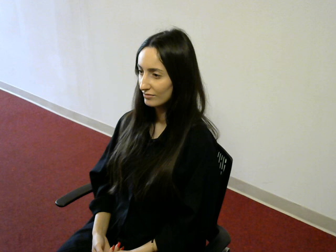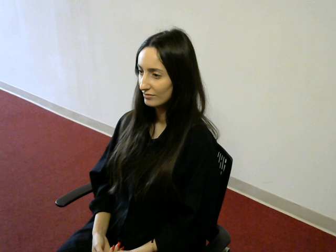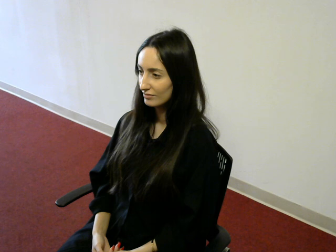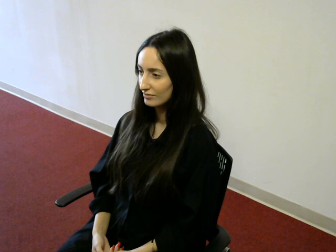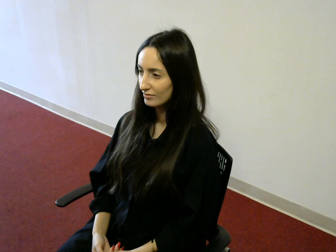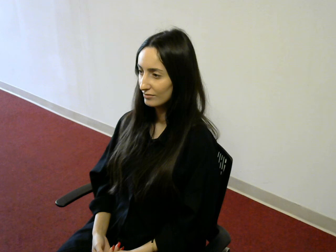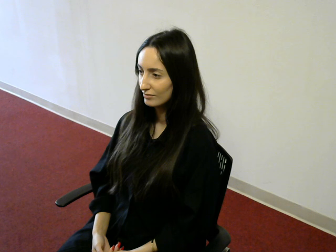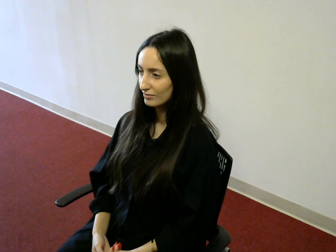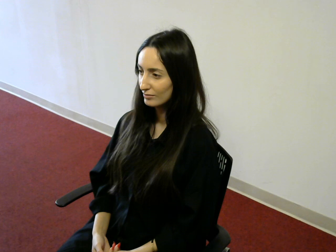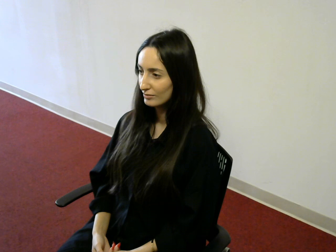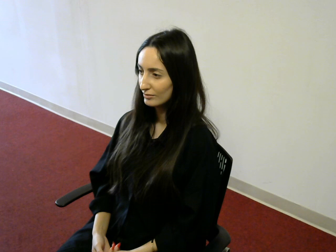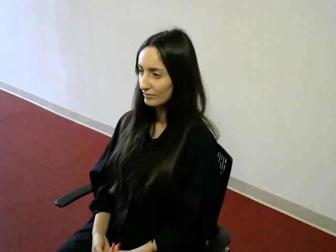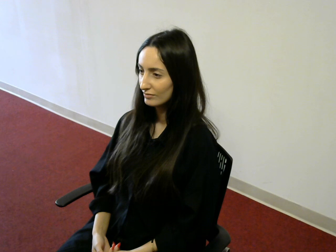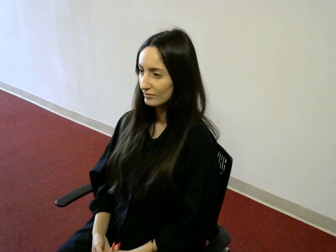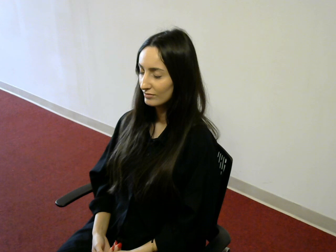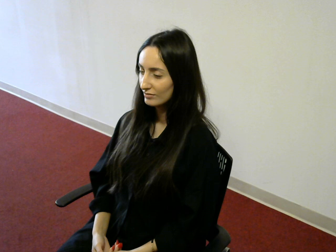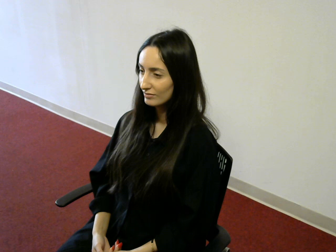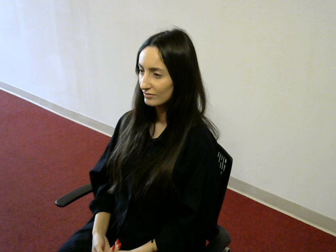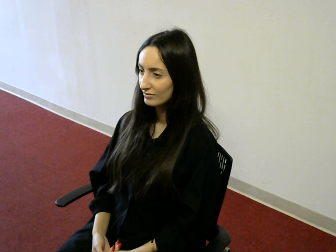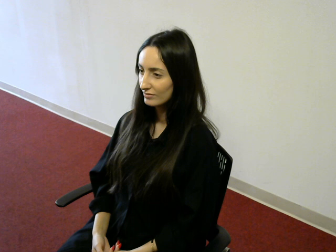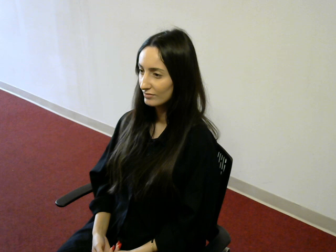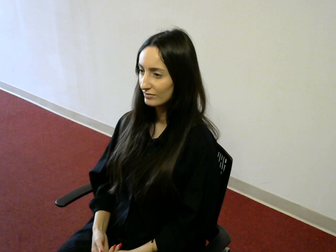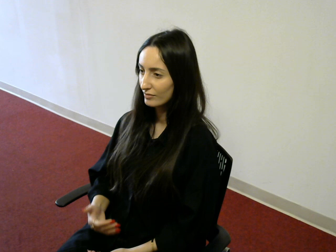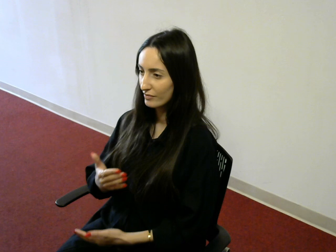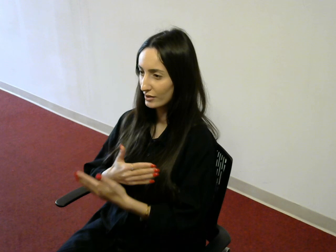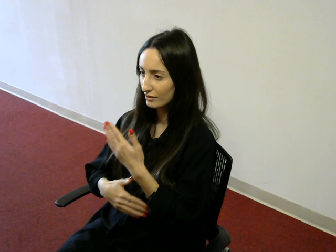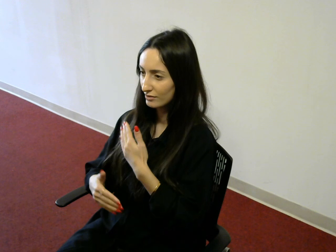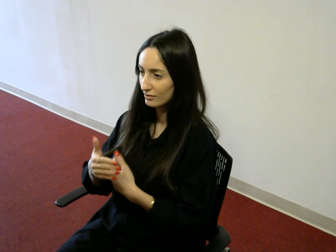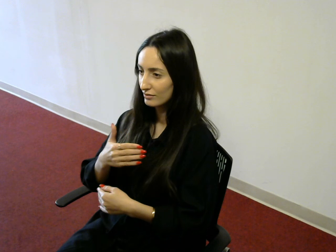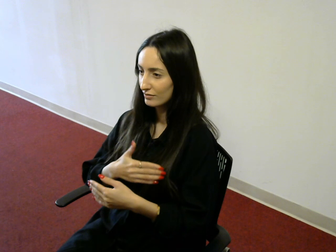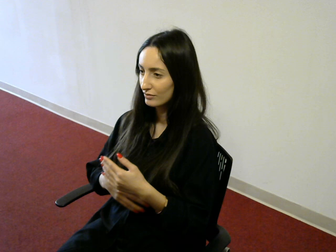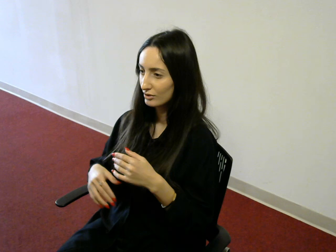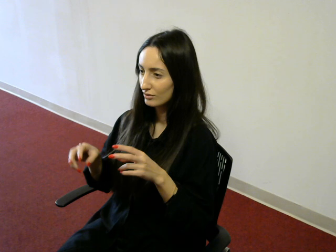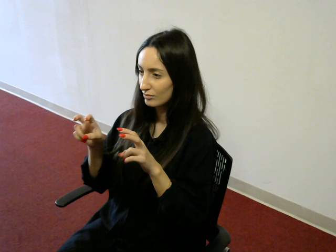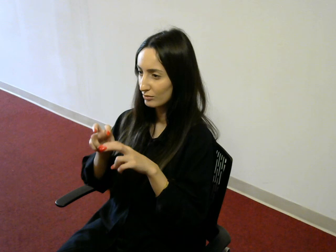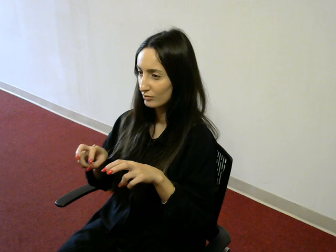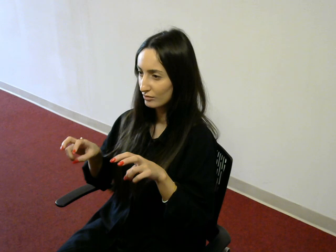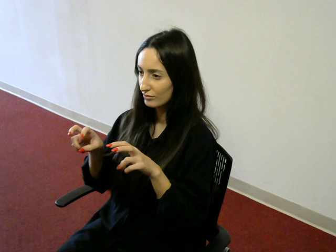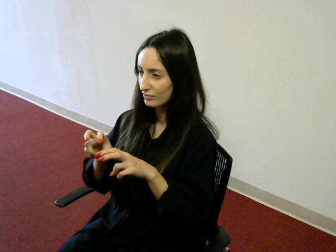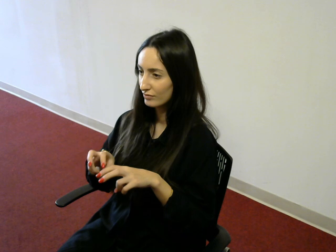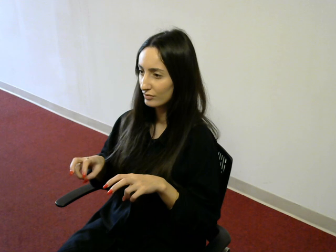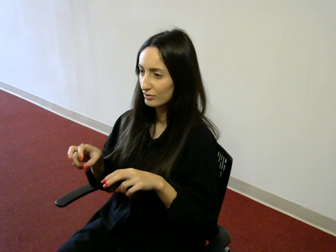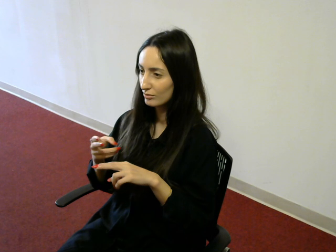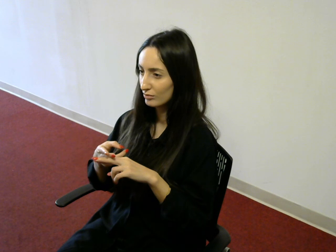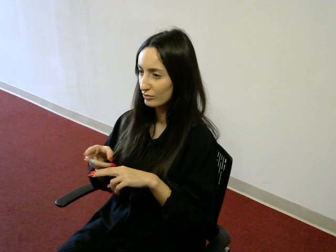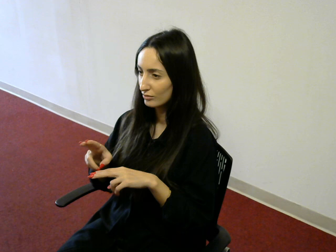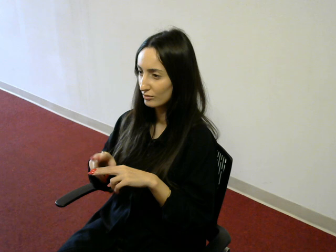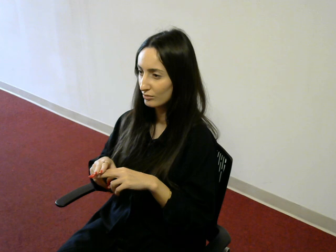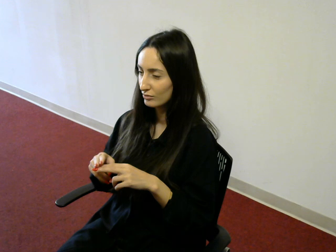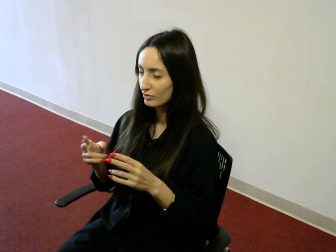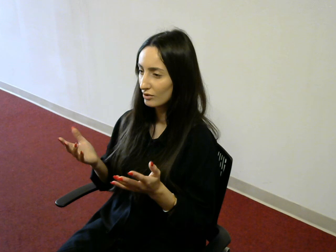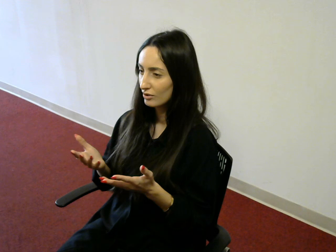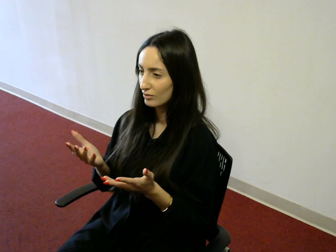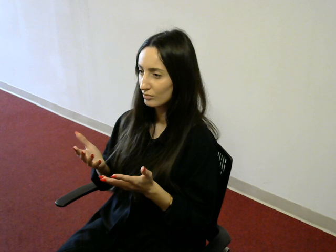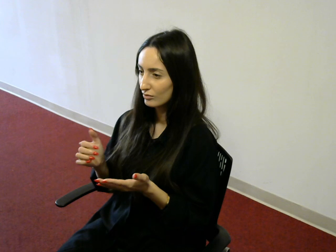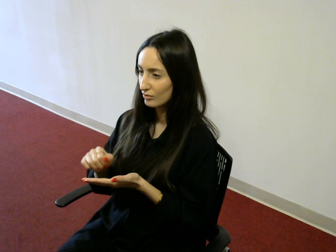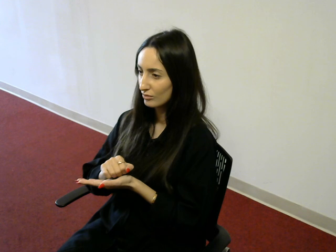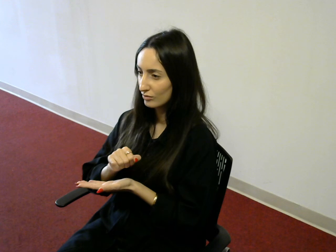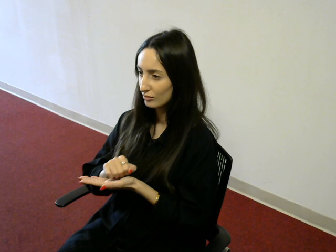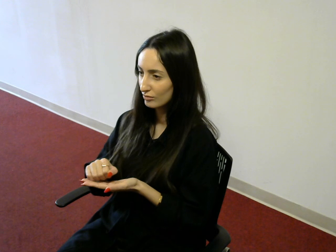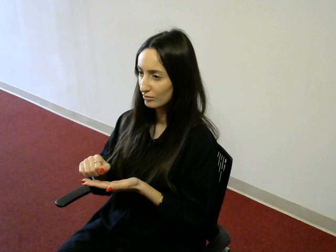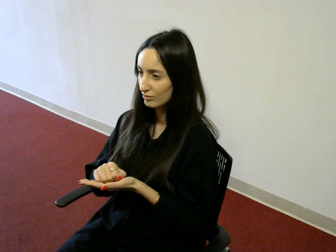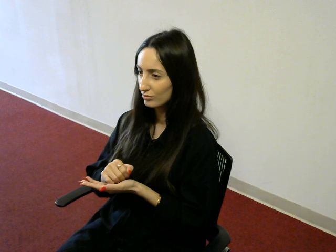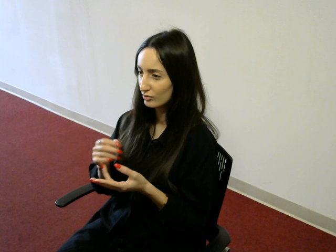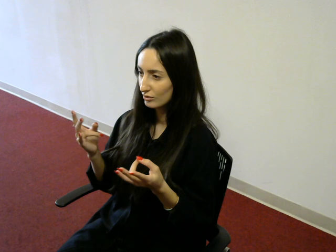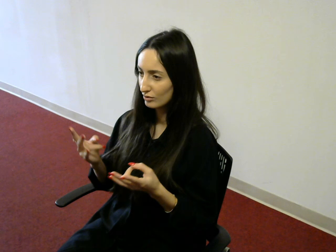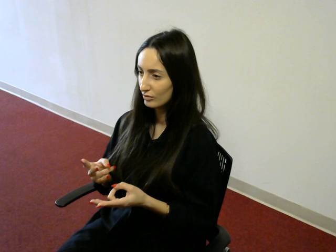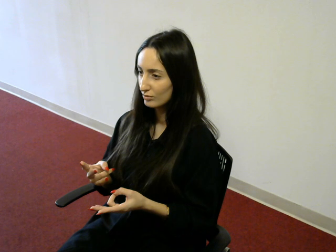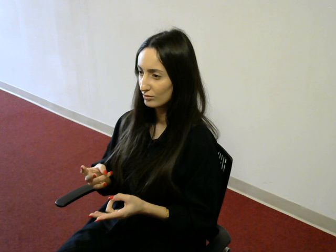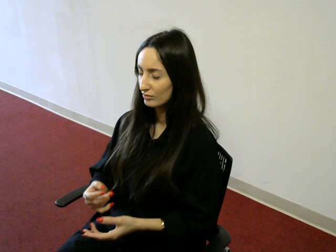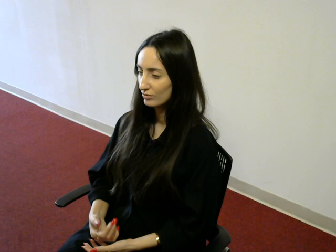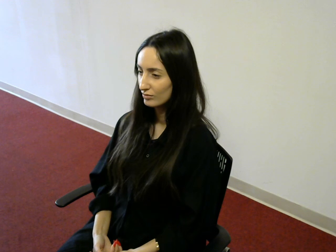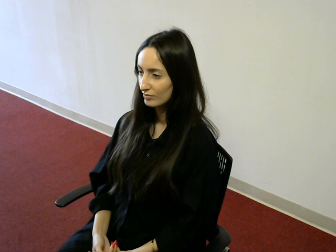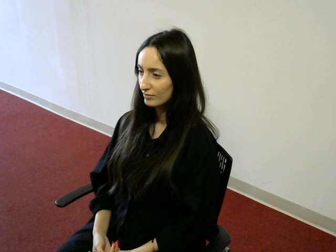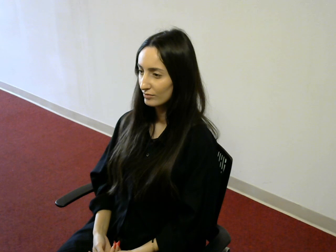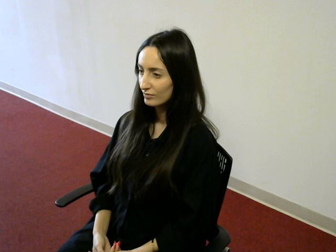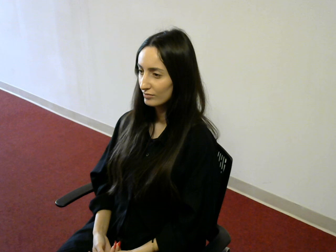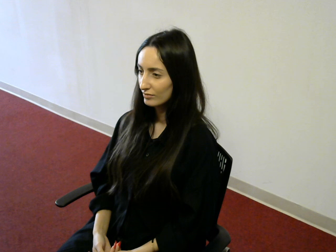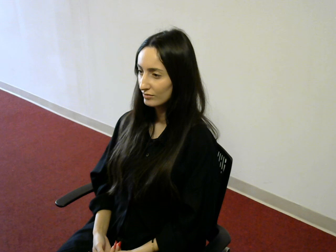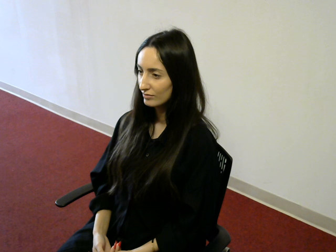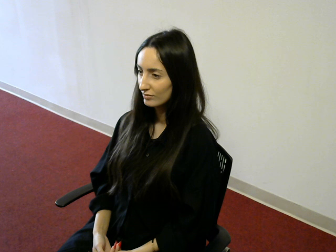Əlilliyin müəyyən edilməsi üçün hansı sənədlər lazımdır